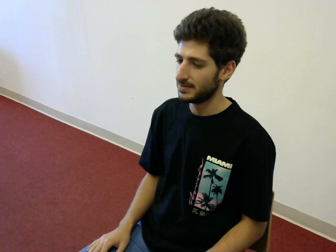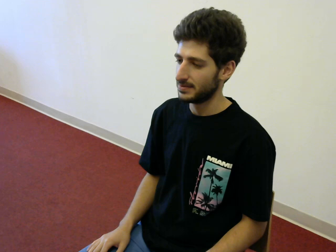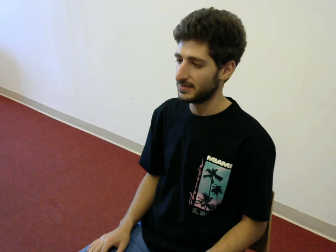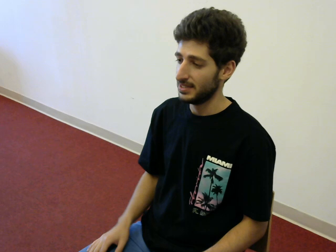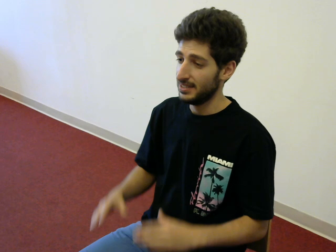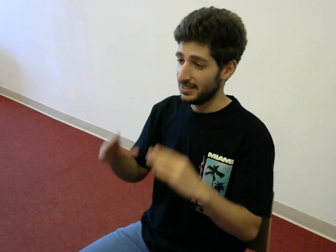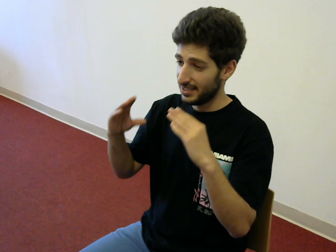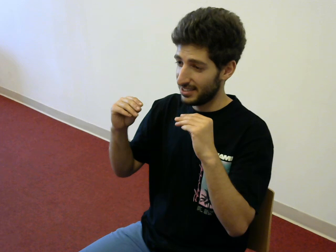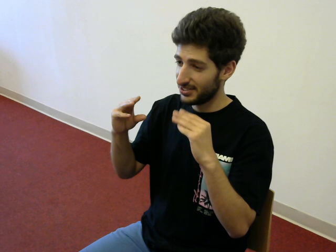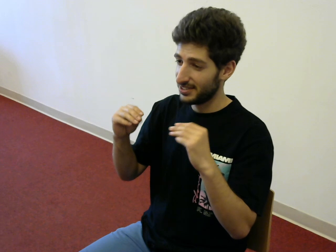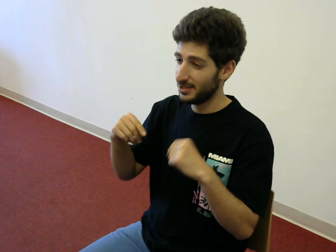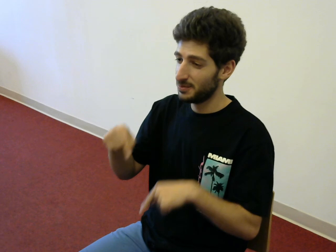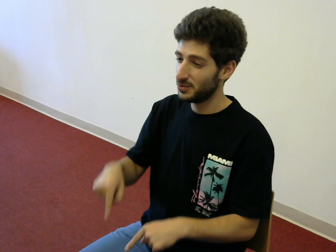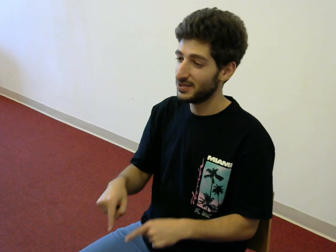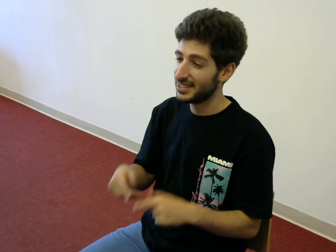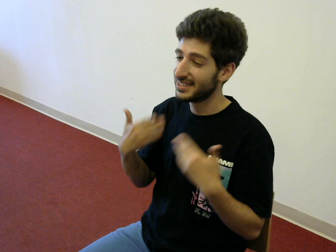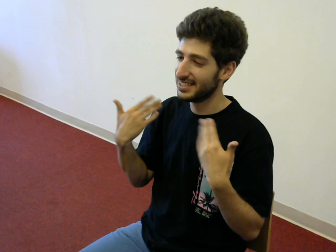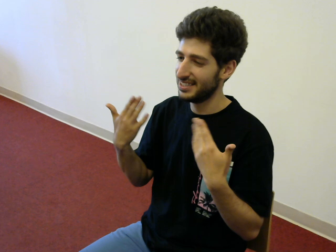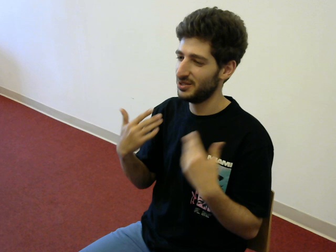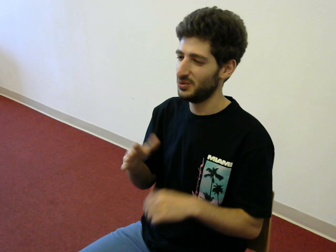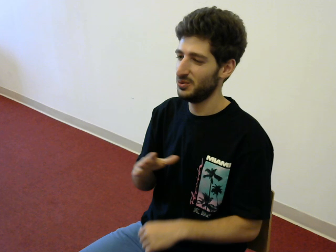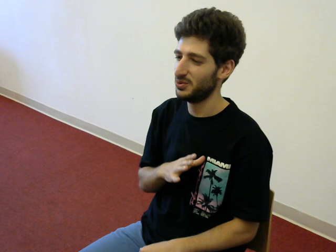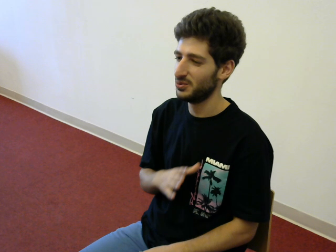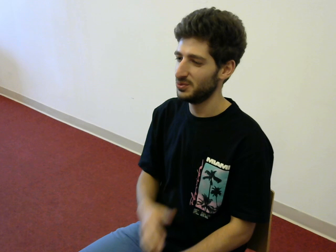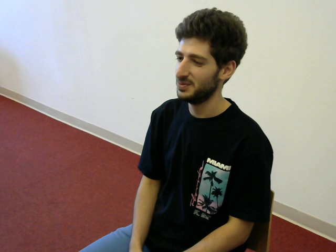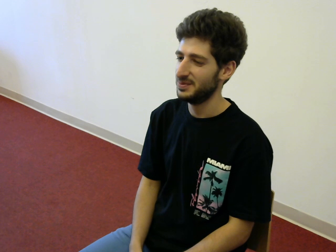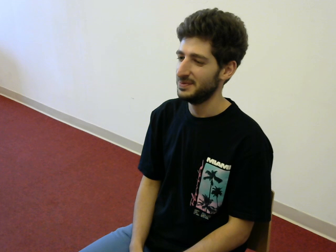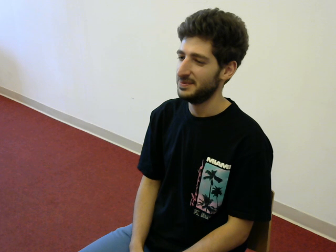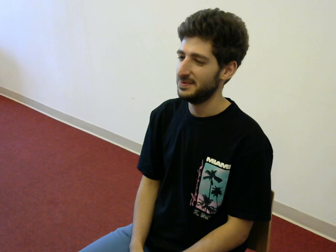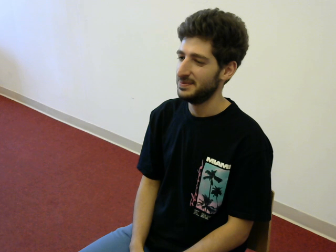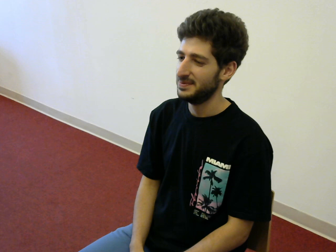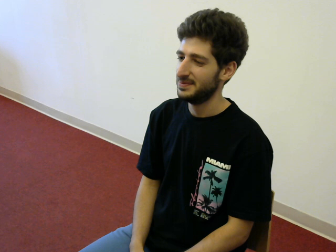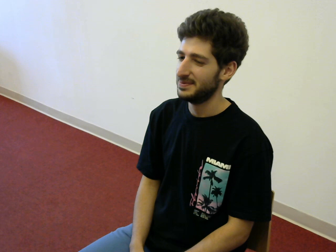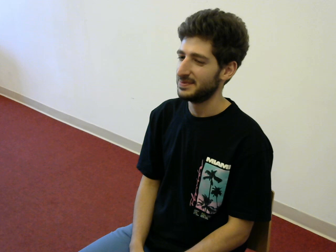Axşamlar bura sərin olur